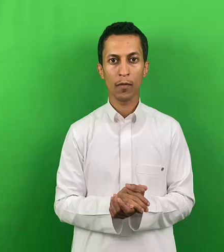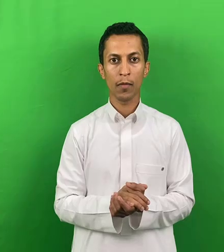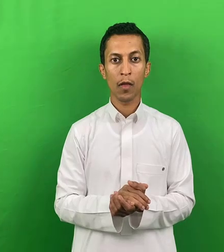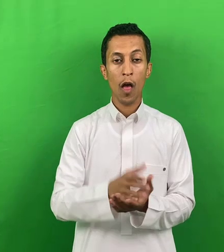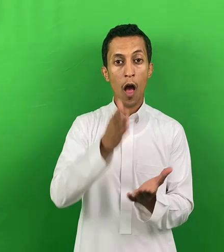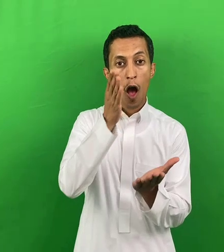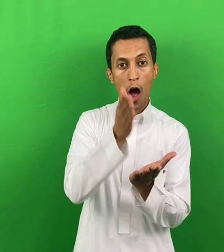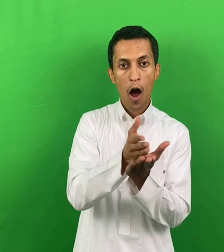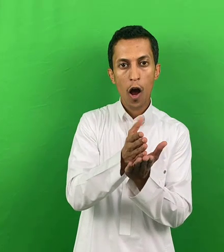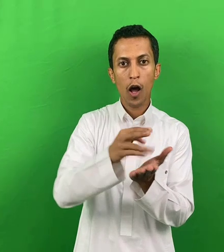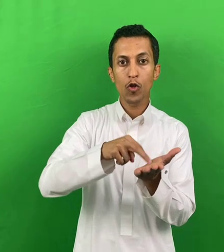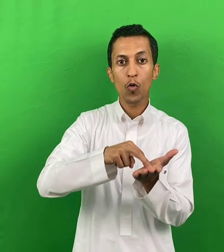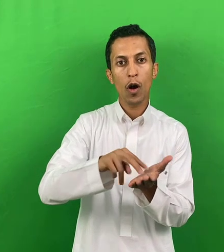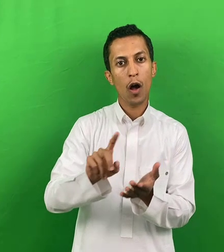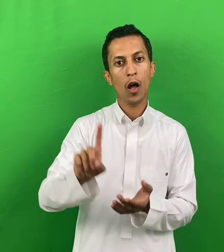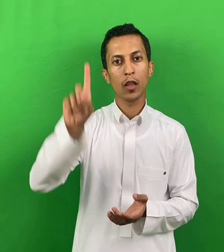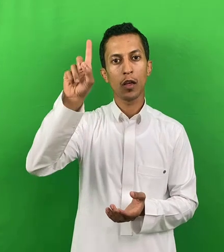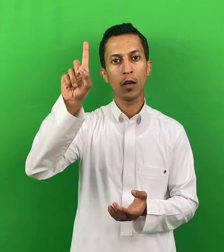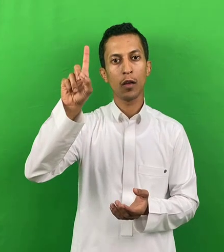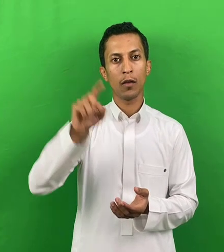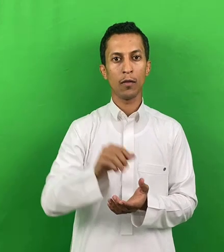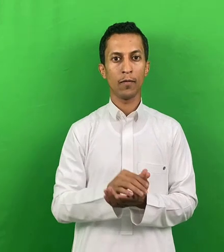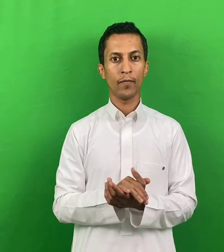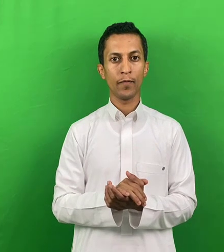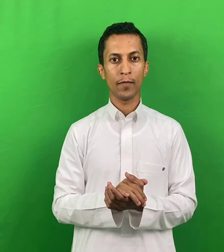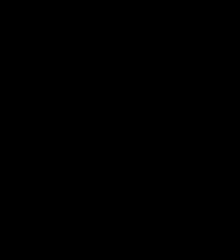حق تقاته